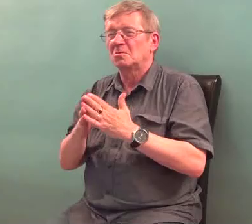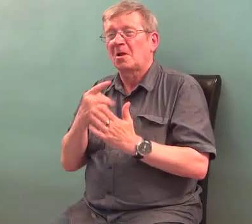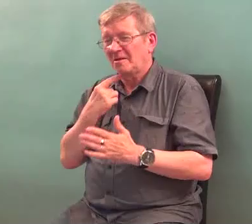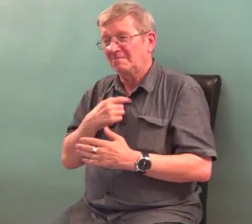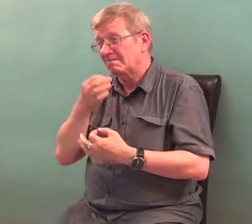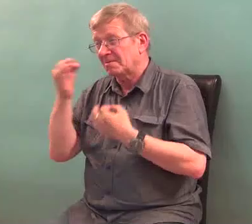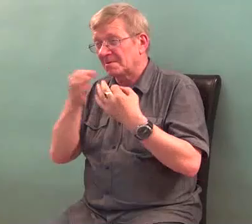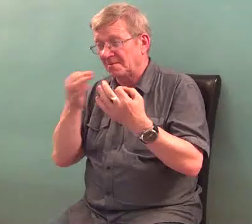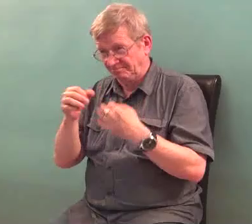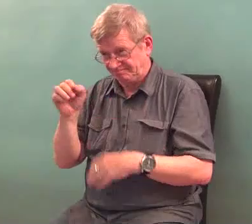Ja popytam w różnych miejscach, zgadzasz się?